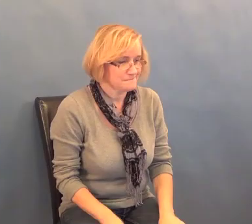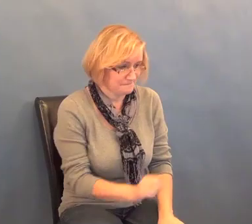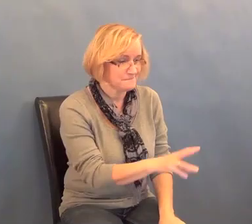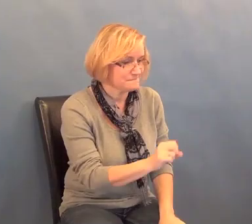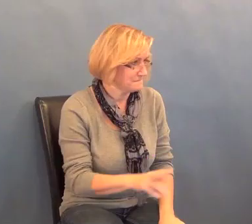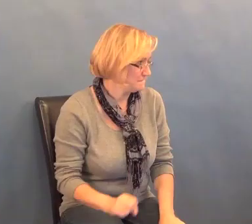Tak.